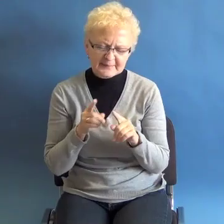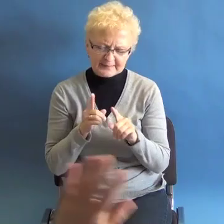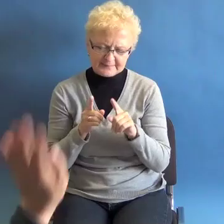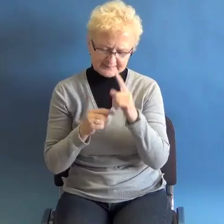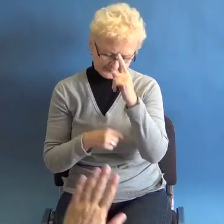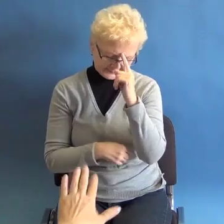Myślę, poczekaj.